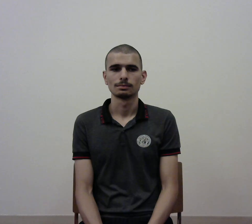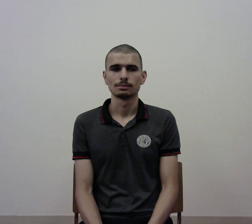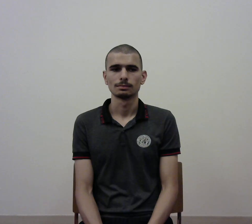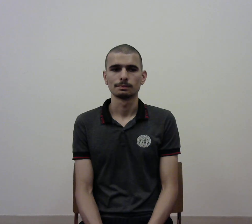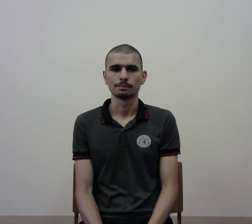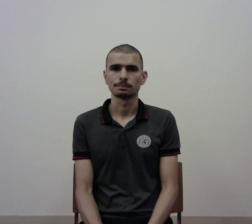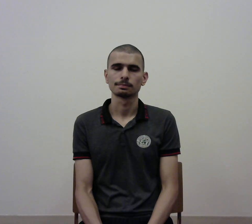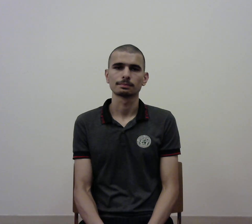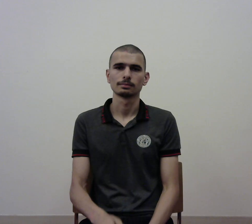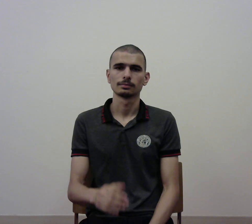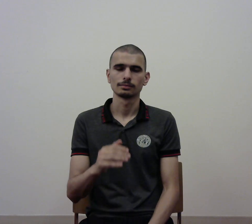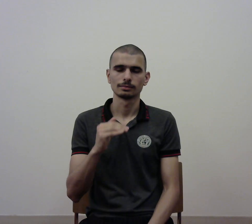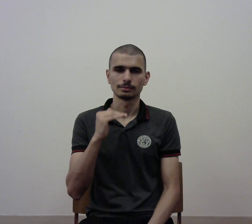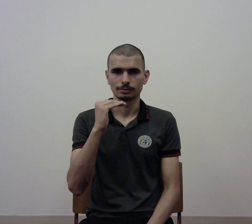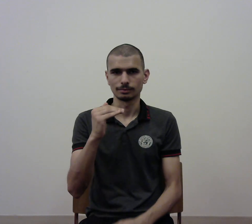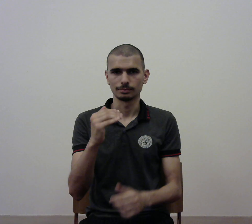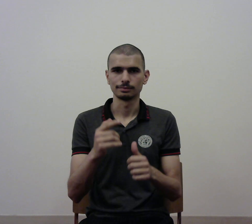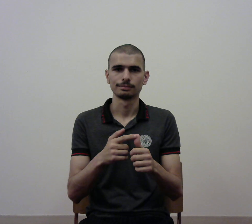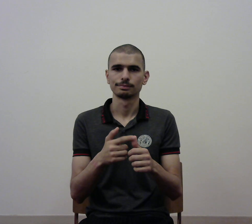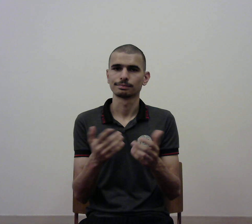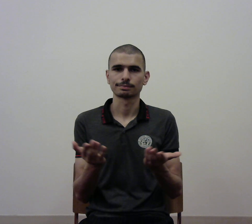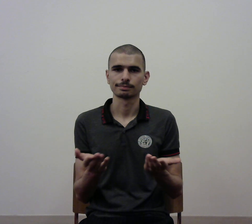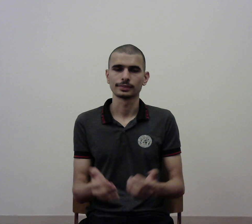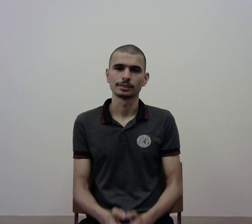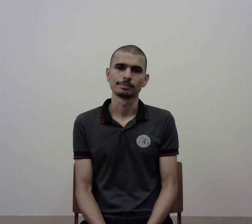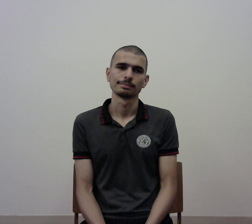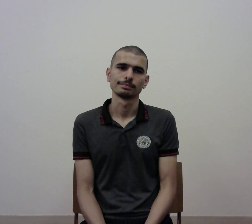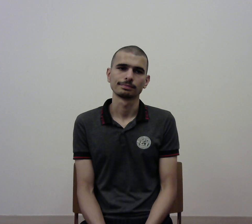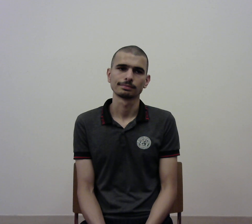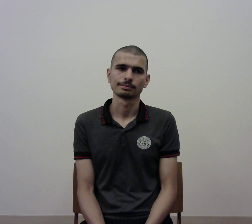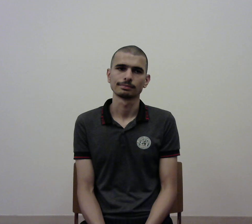Sizin adınız nədir?